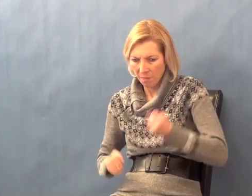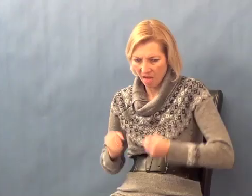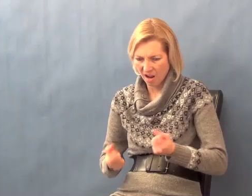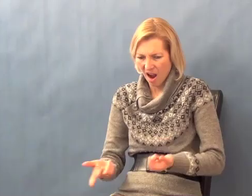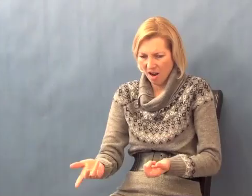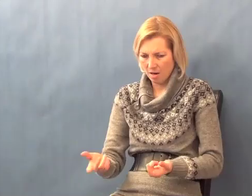Biegać.